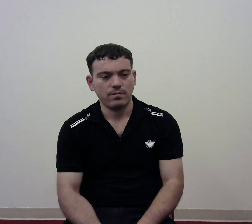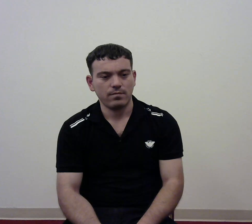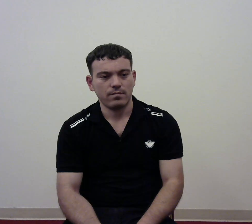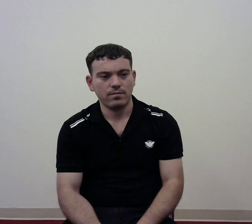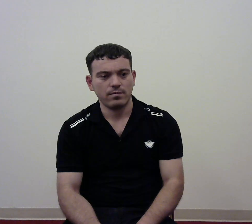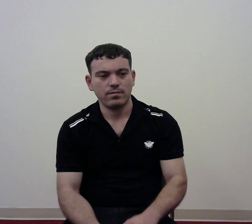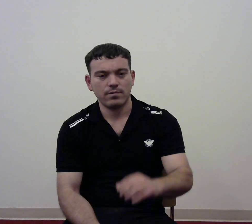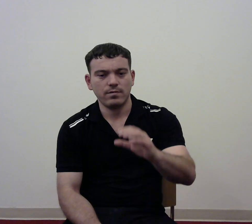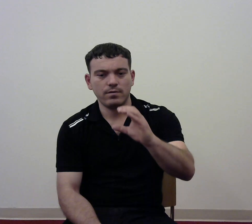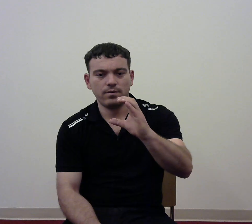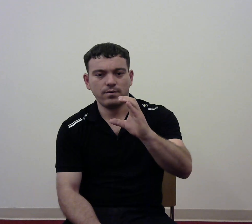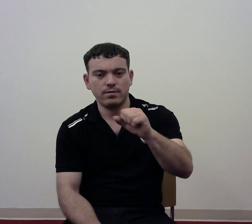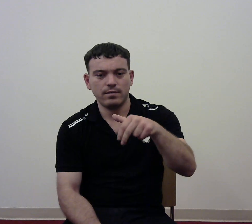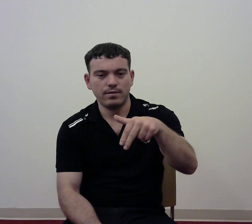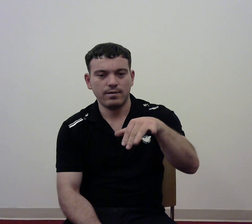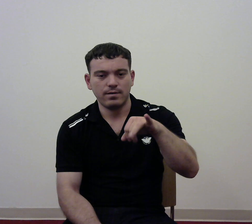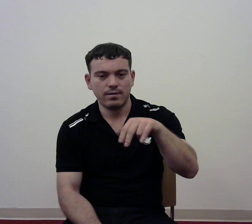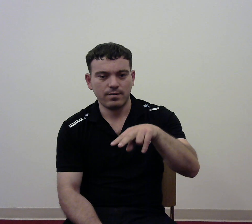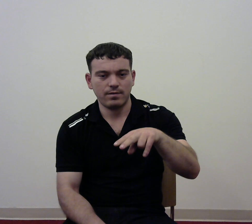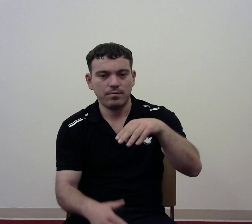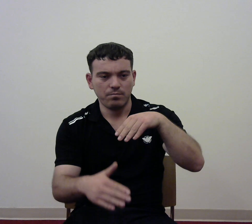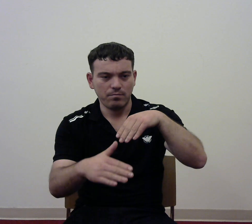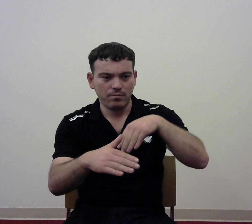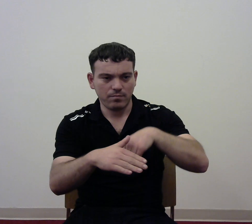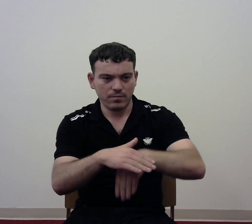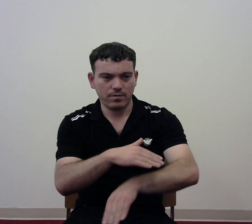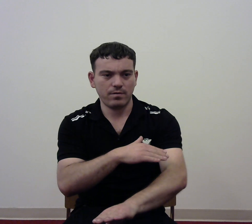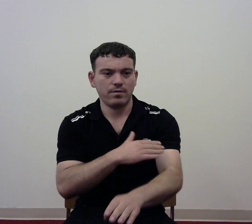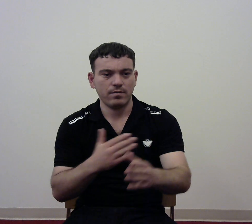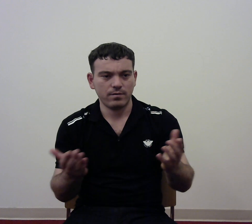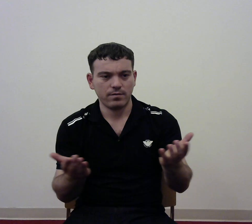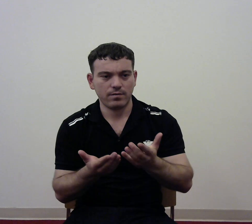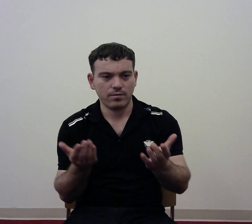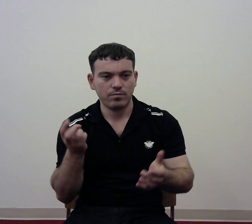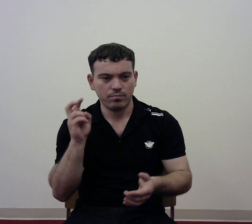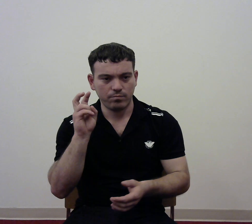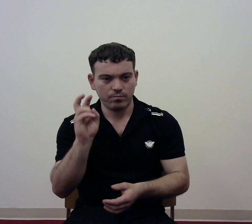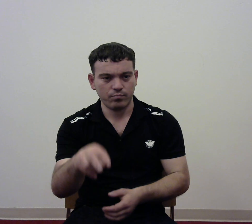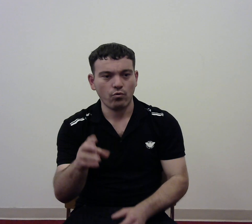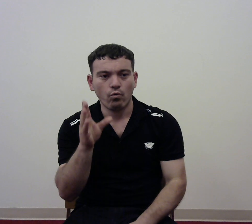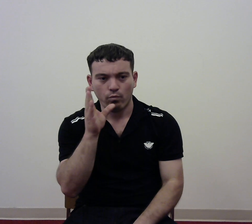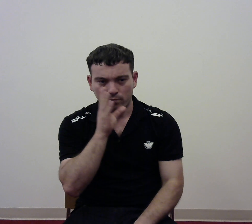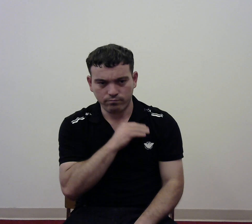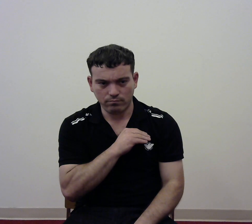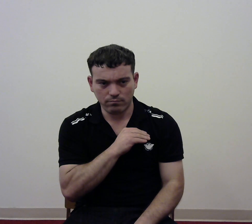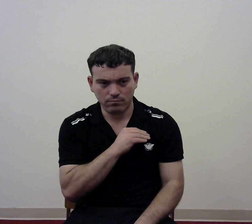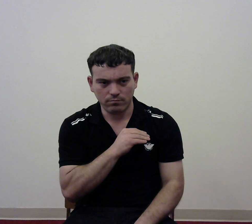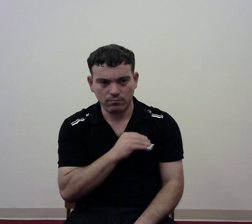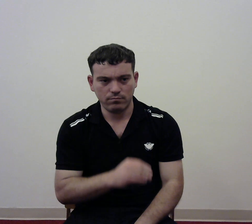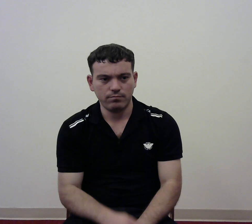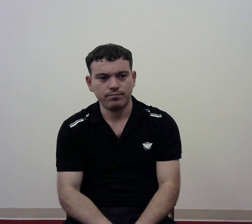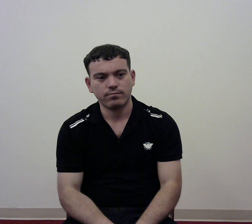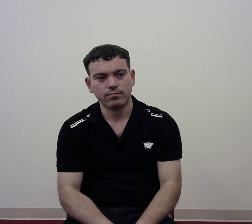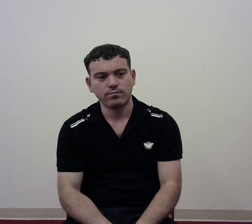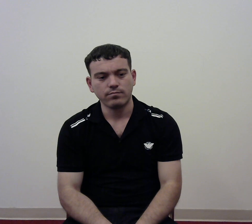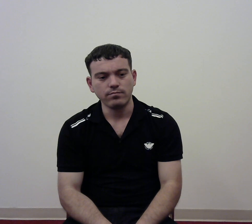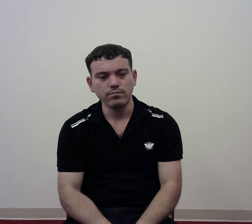Sahil metrosuna necə gedə bilərəm?